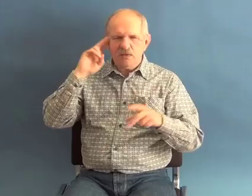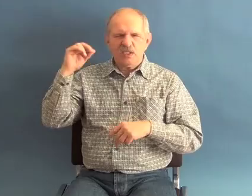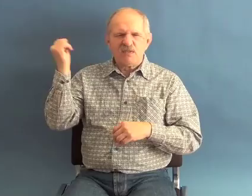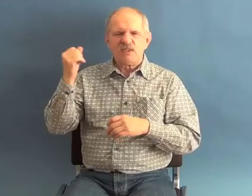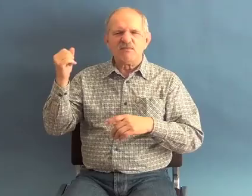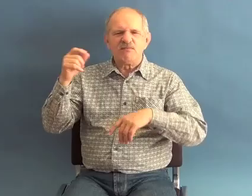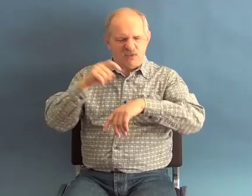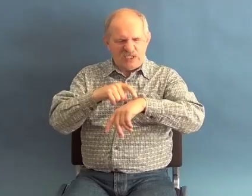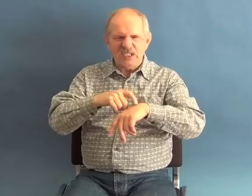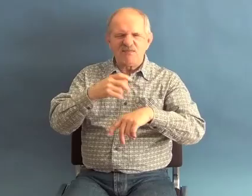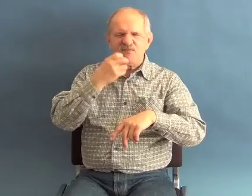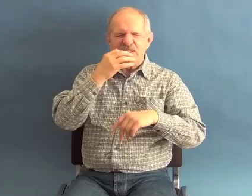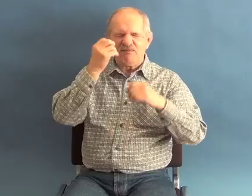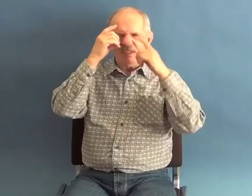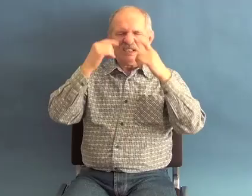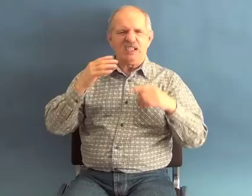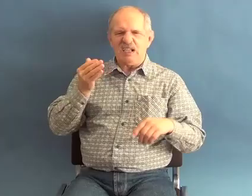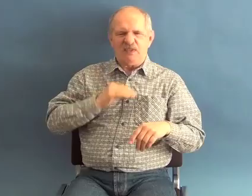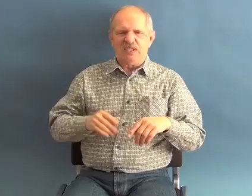Nie chce mu się wstać.